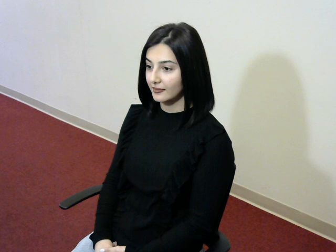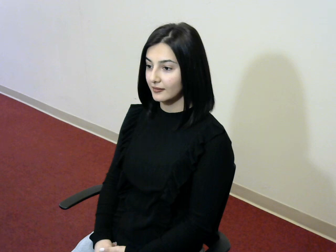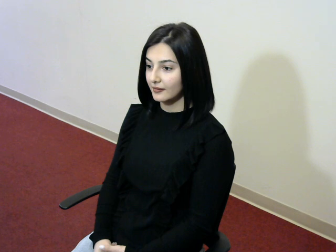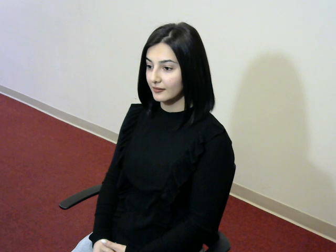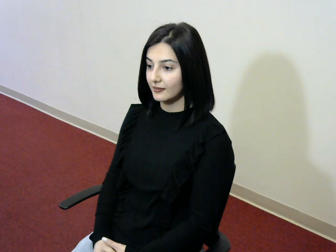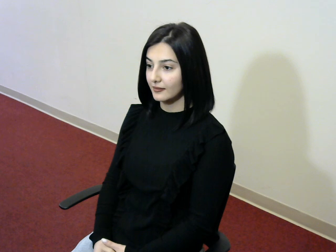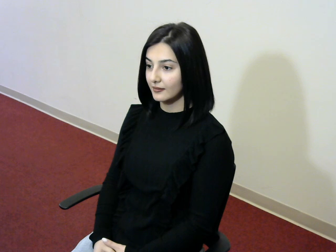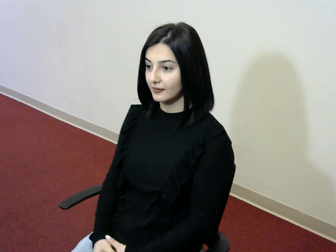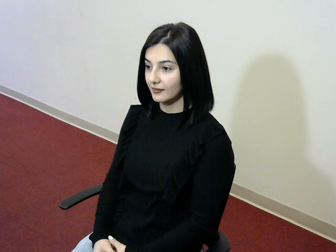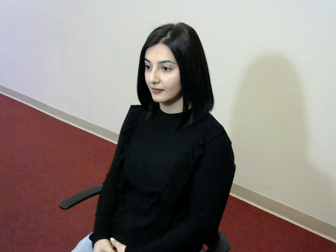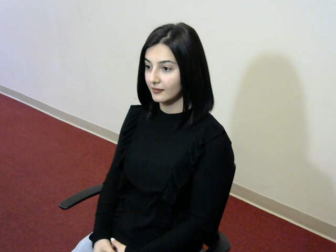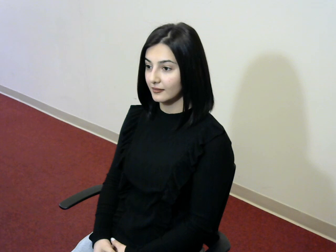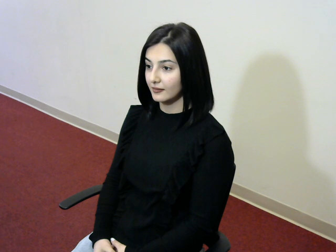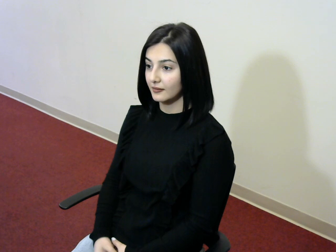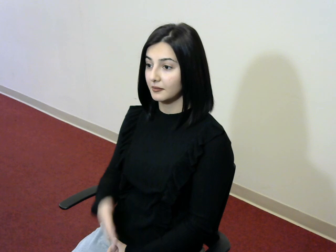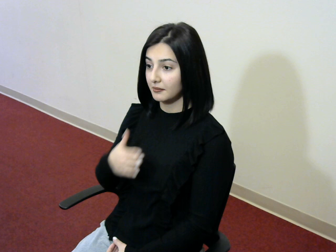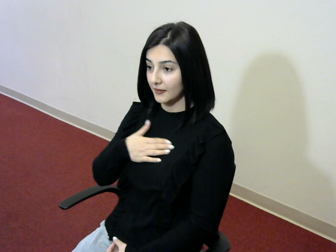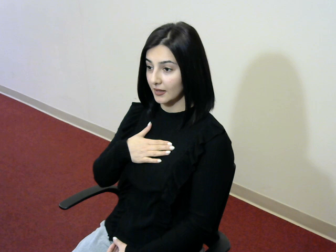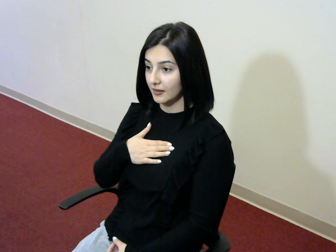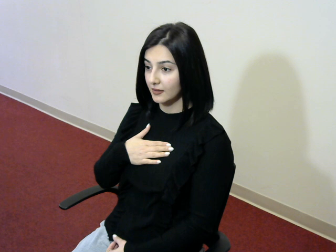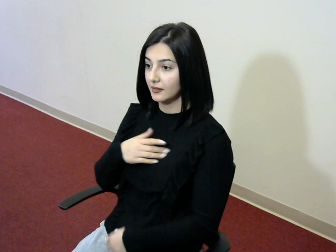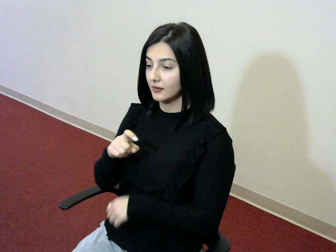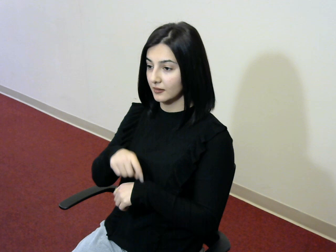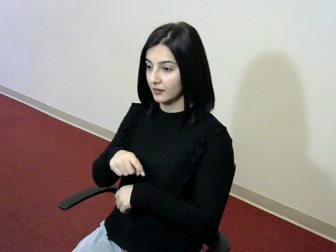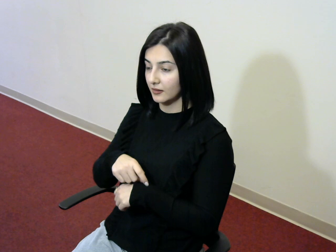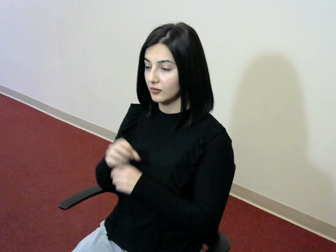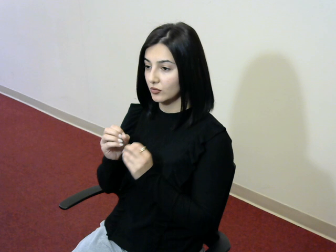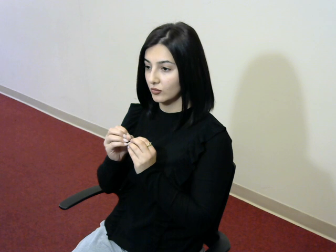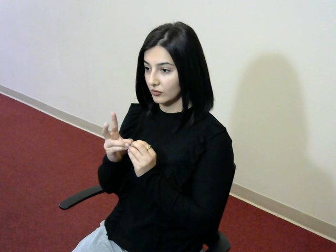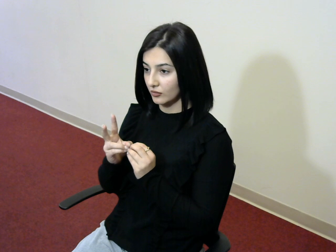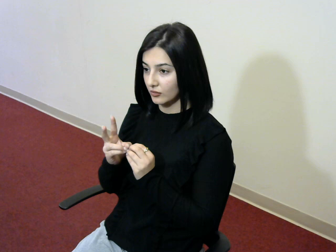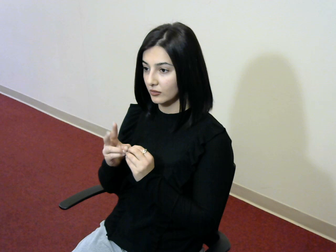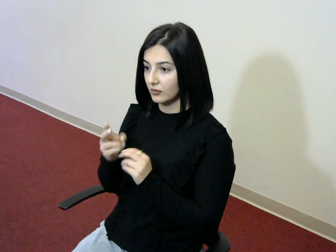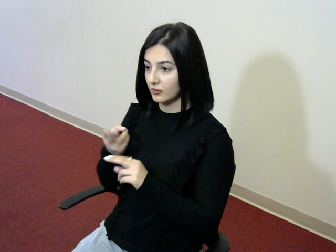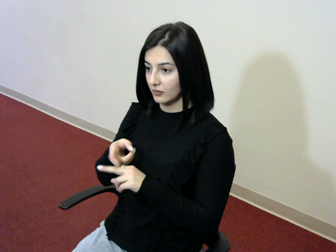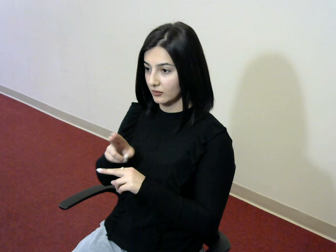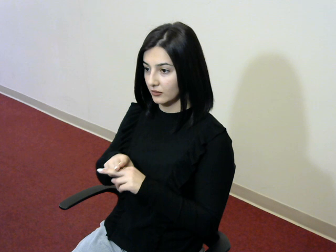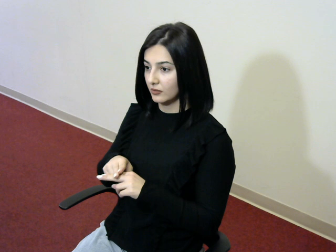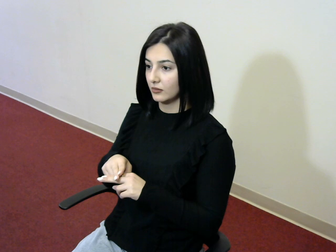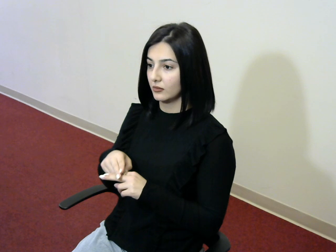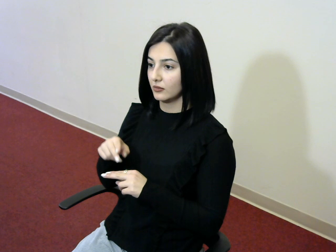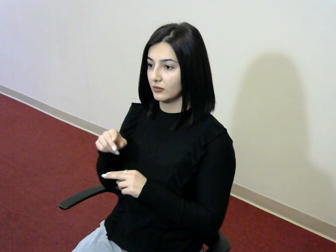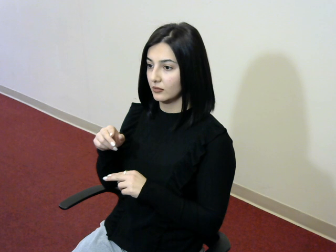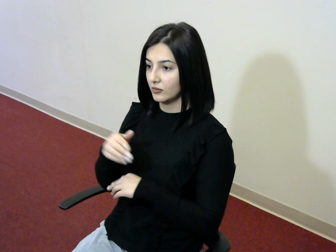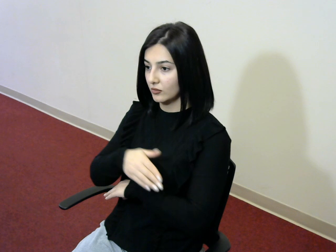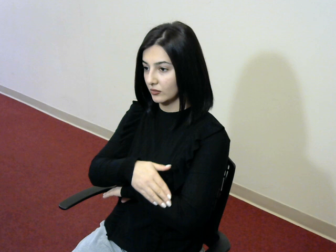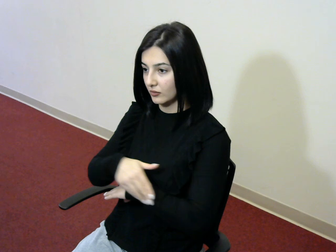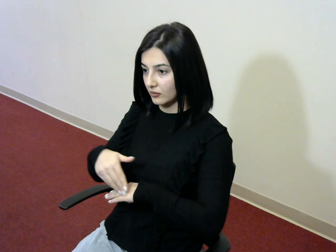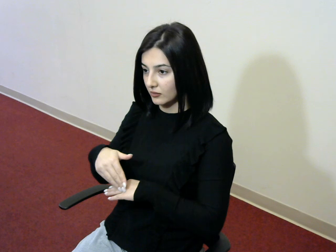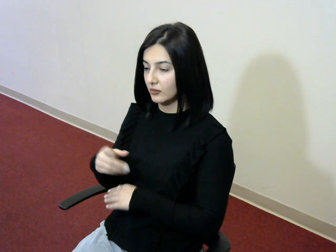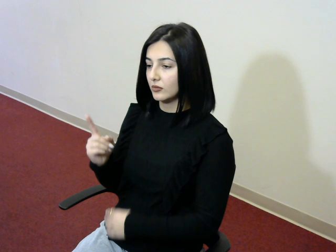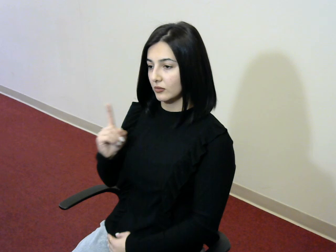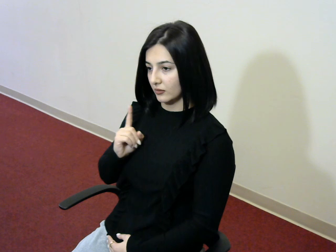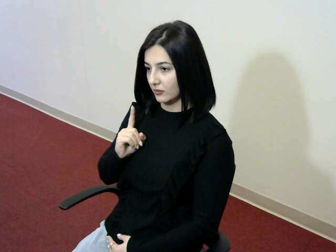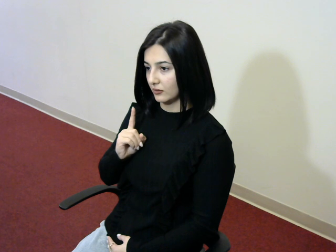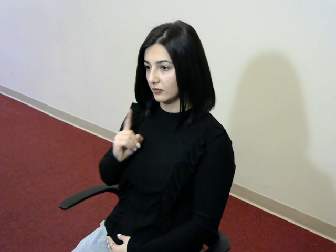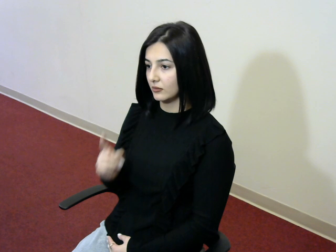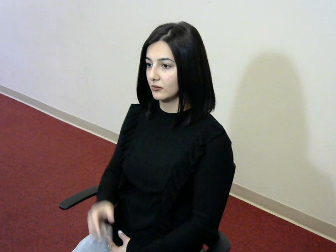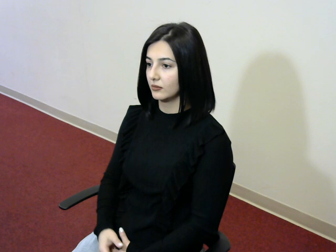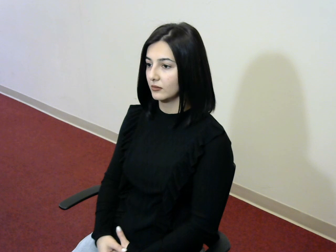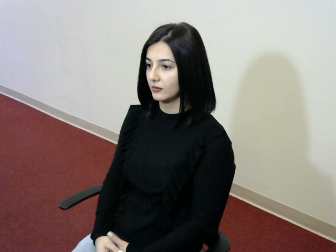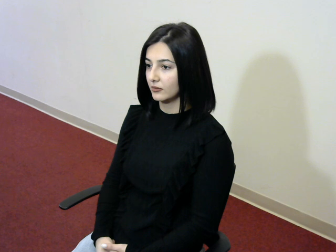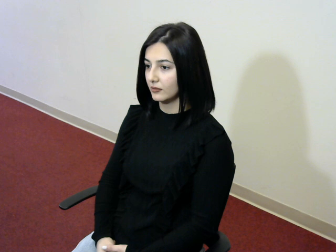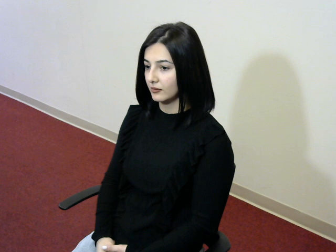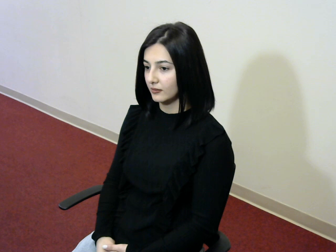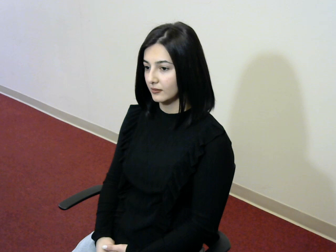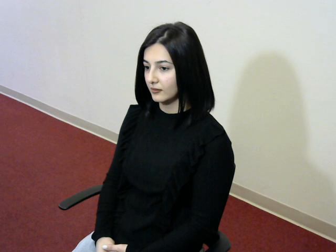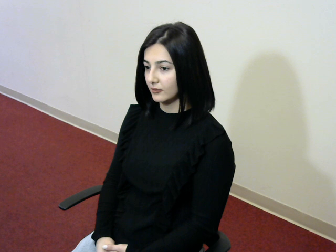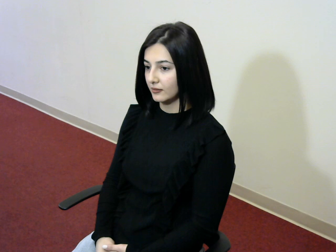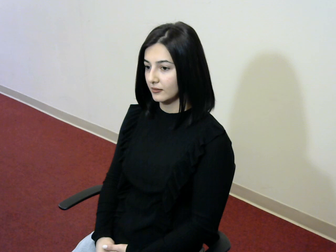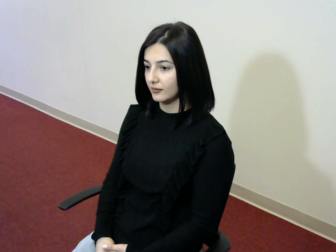Mən saat 12-də bu ünvanda olmalıyam